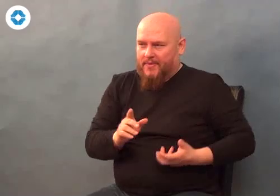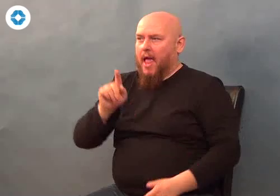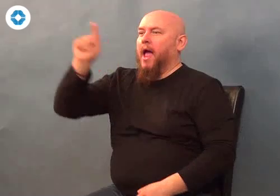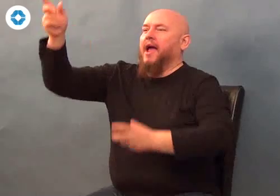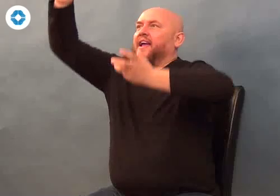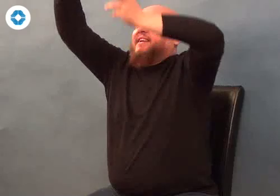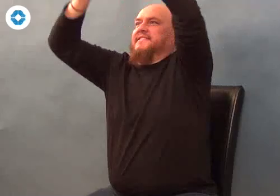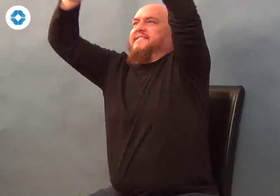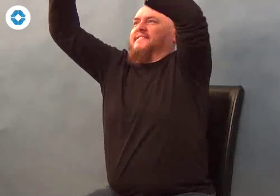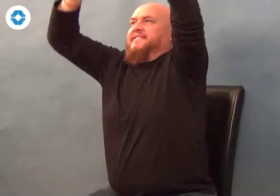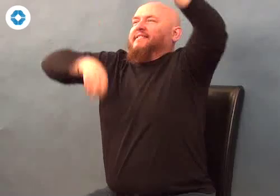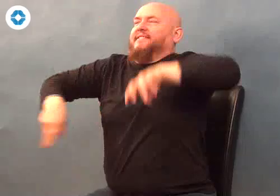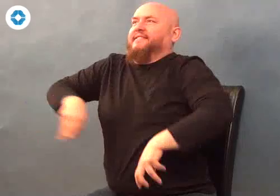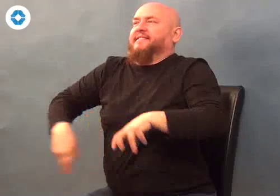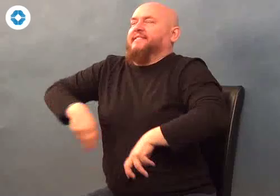Mężczyzna nadal zbiera owoce.